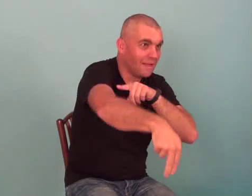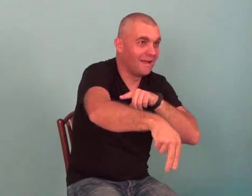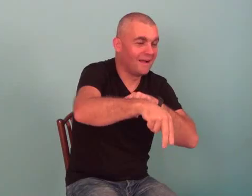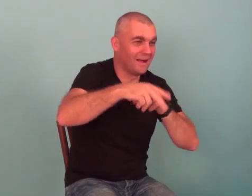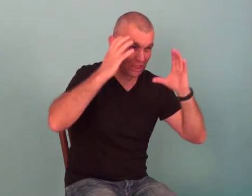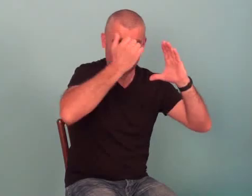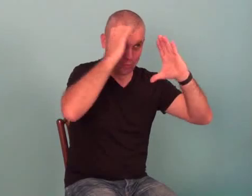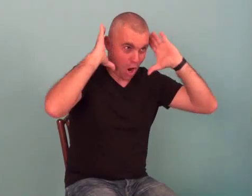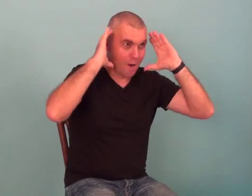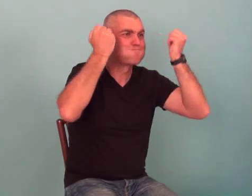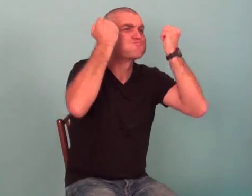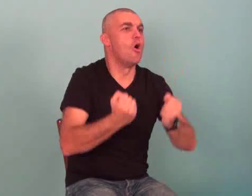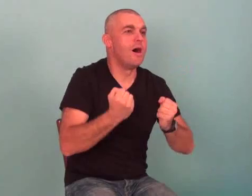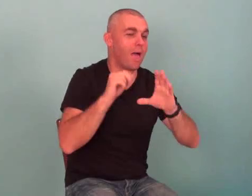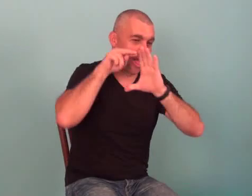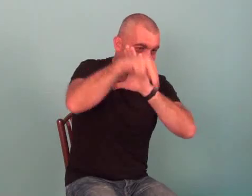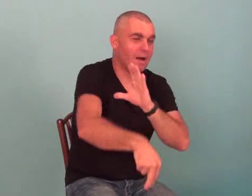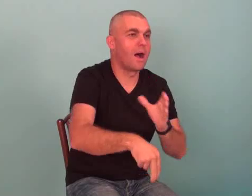Szkło na jego łbie było ciężkie, dlatego spadł i szkło pękło.